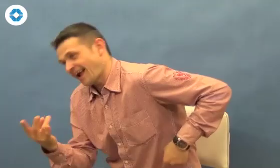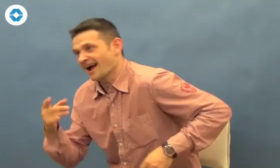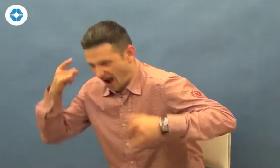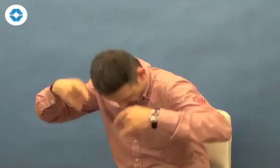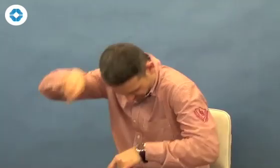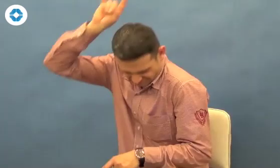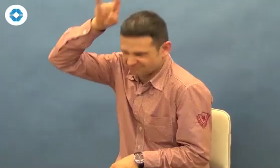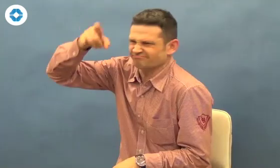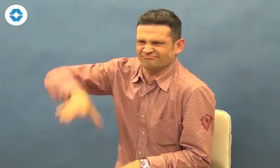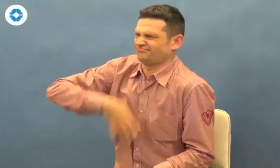Jeleń się denerwuje.